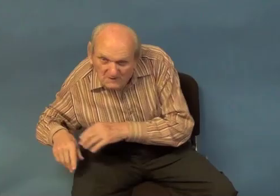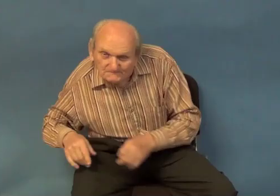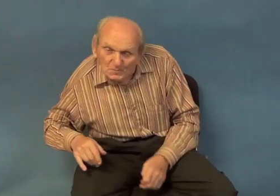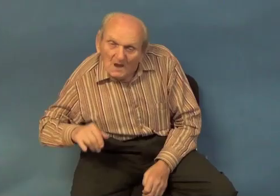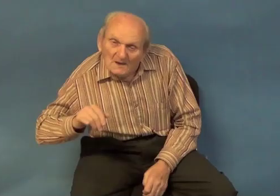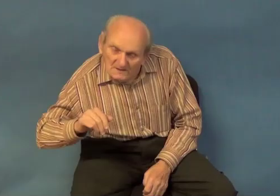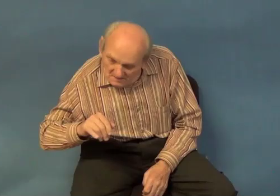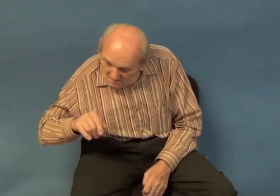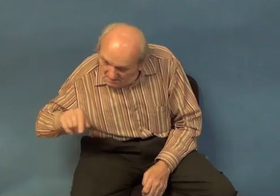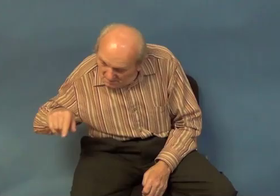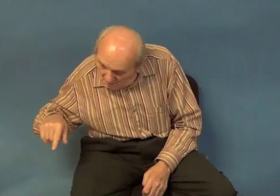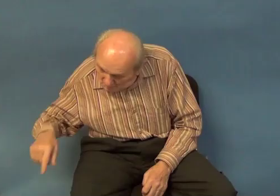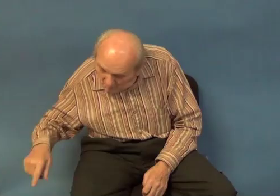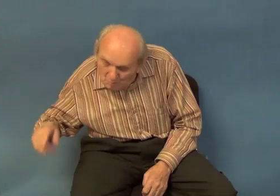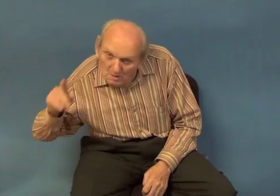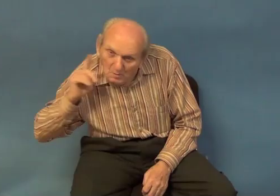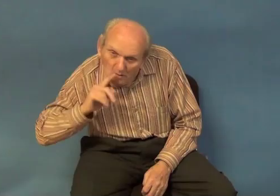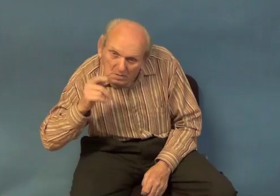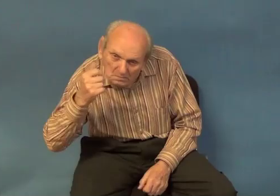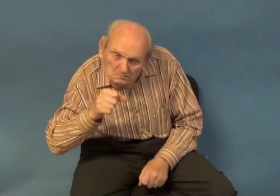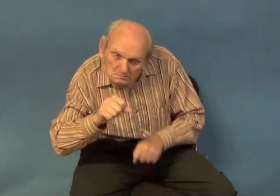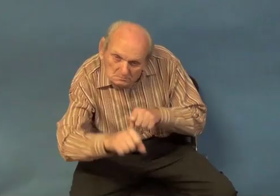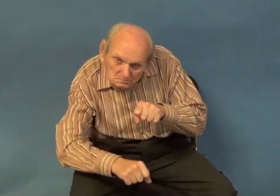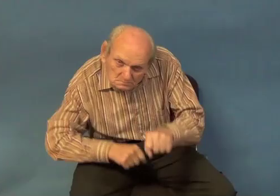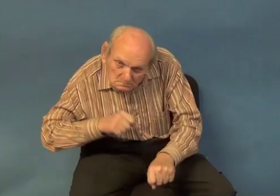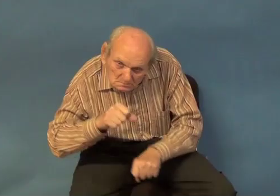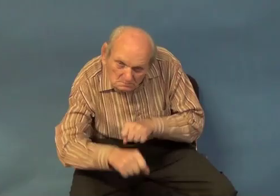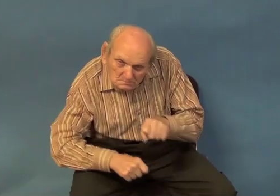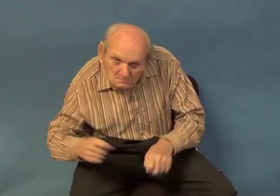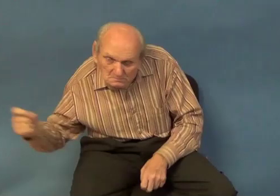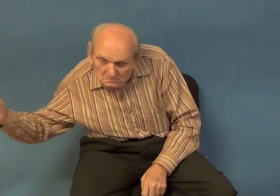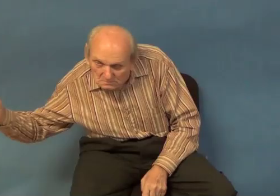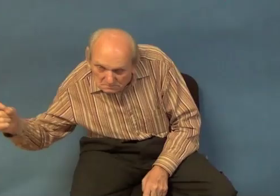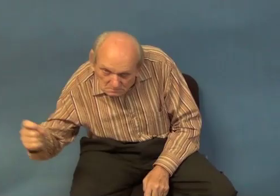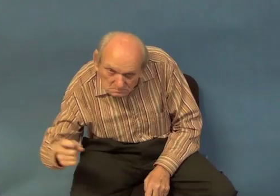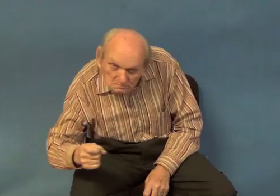Od strony tego pustego kosza nadjechał na rowerze chłopiec.